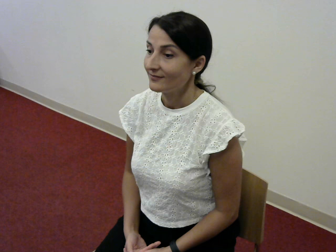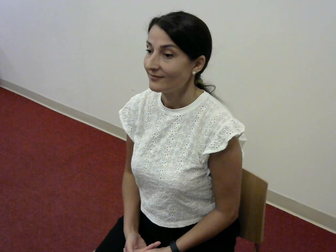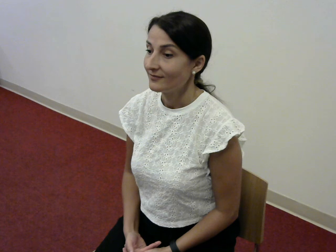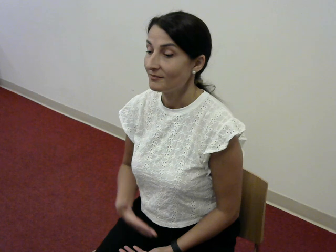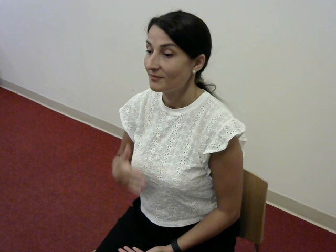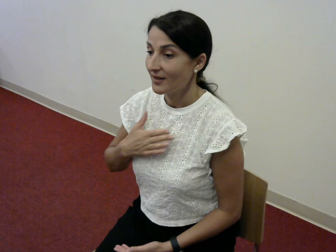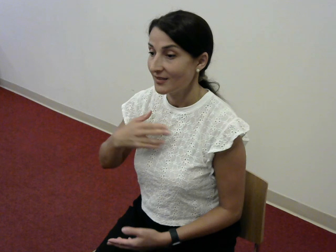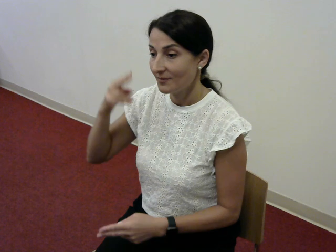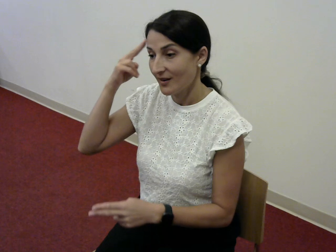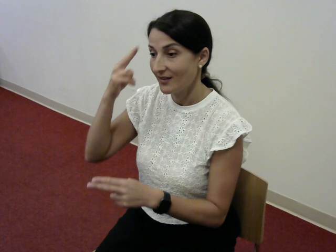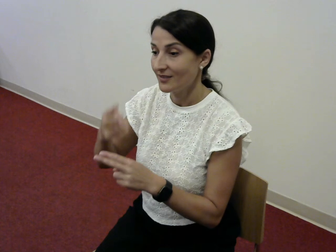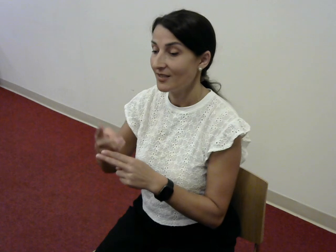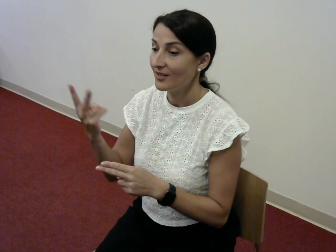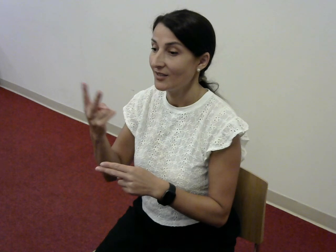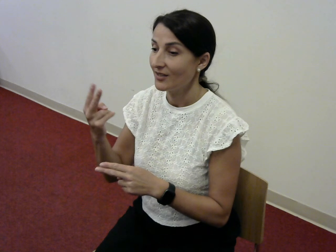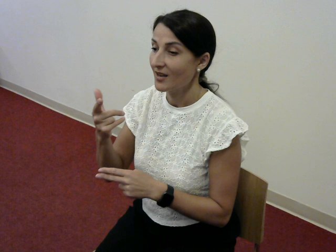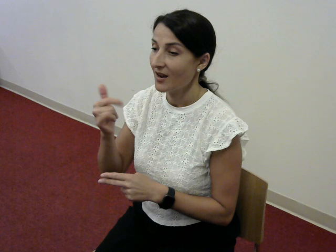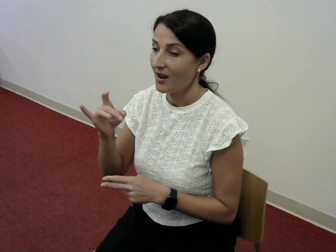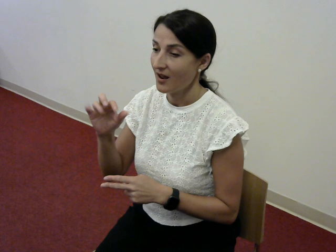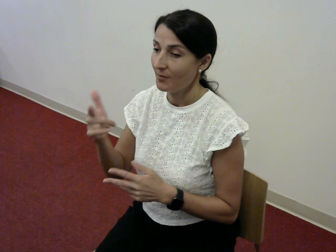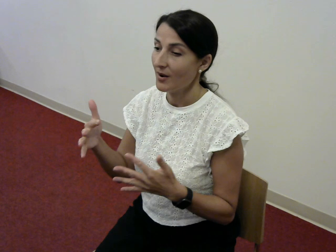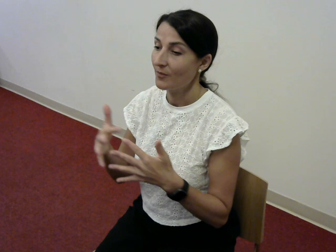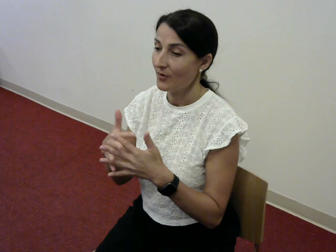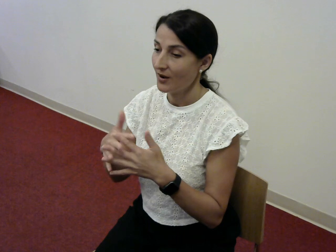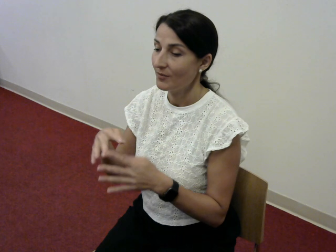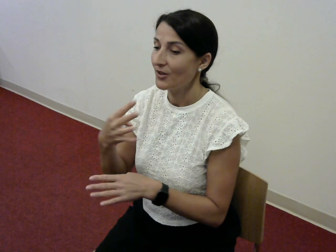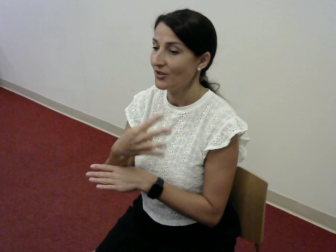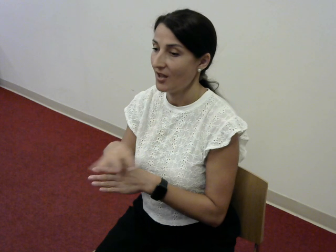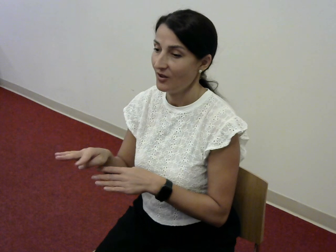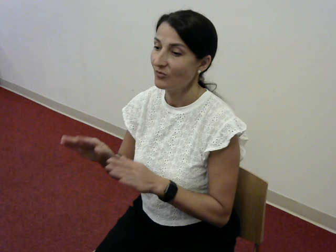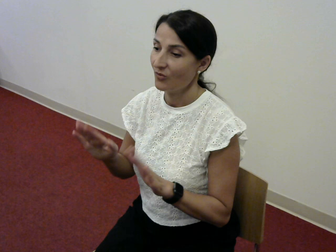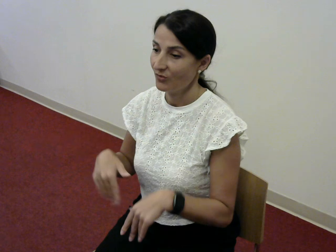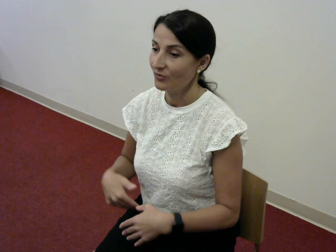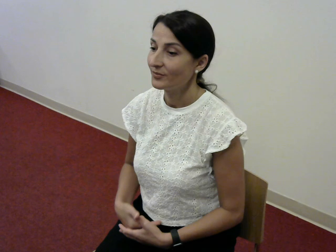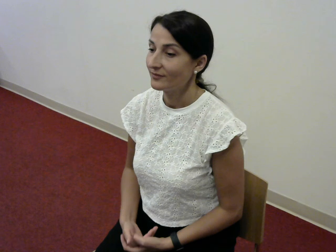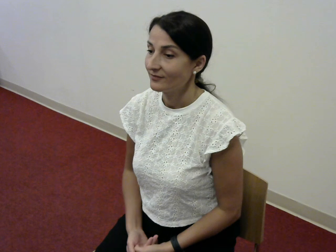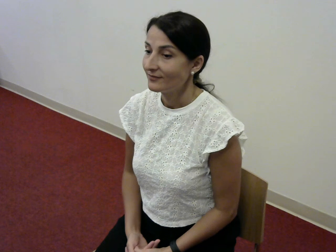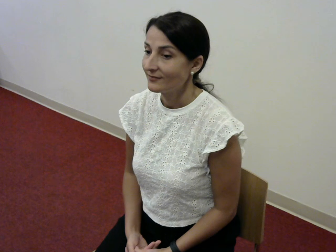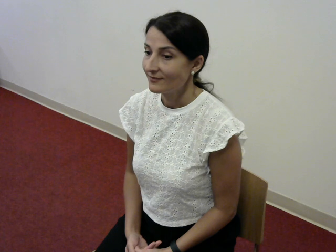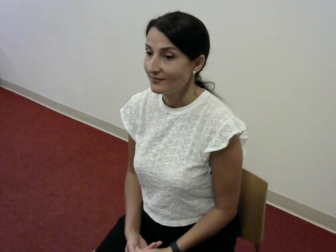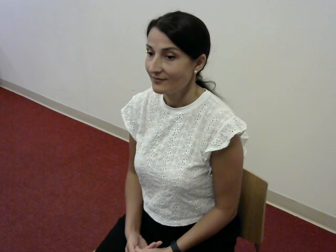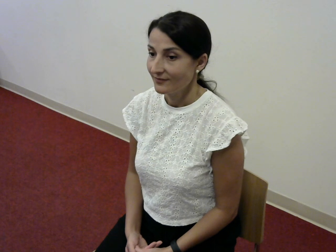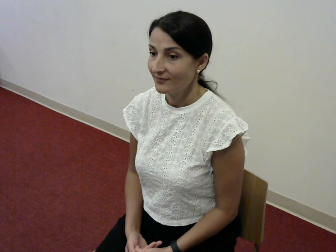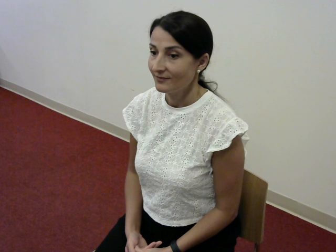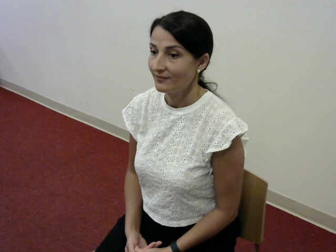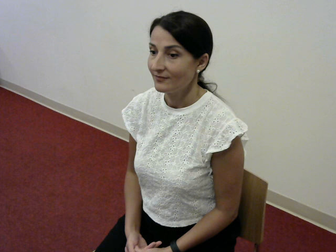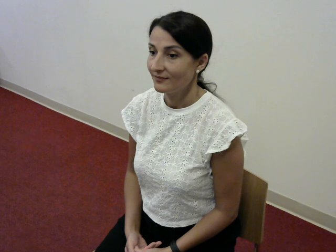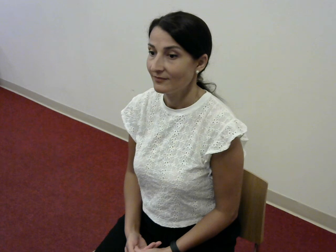Mənim qardaşım 2-ci Qarabağ müharibəsində şəhid olub